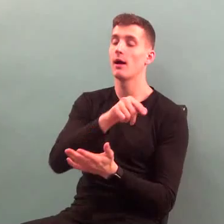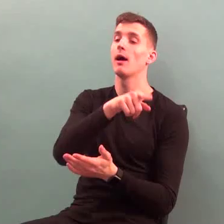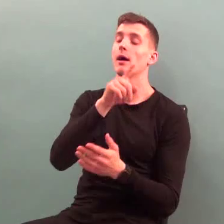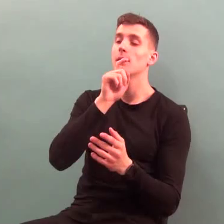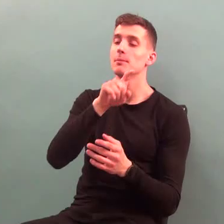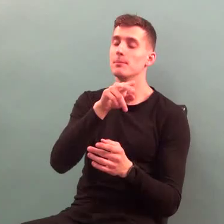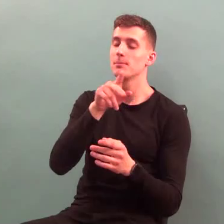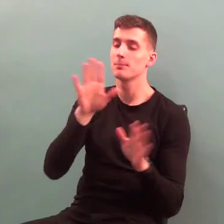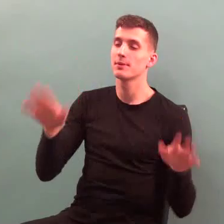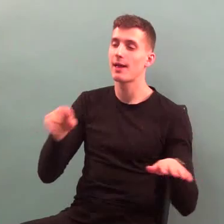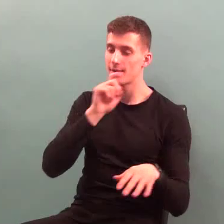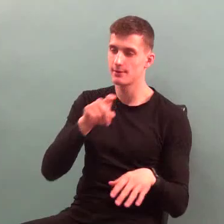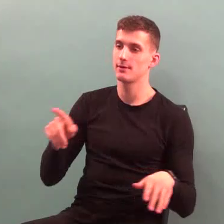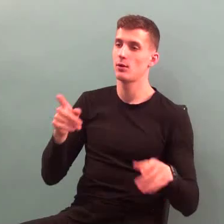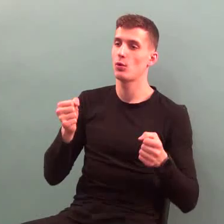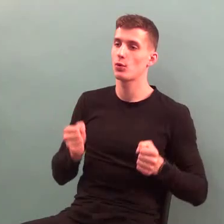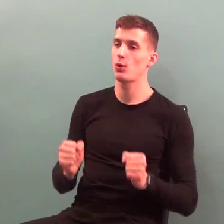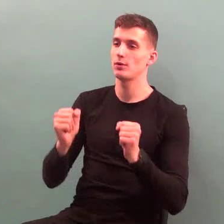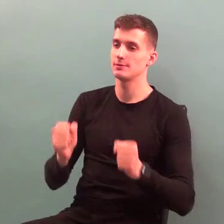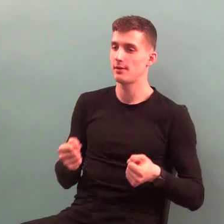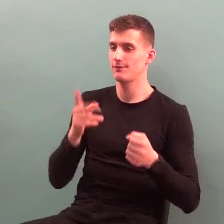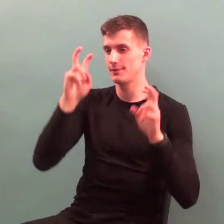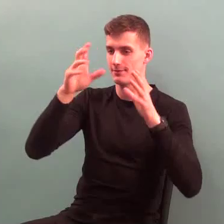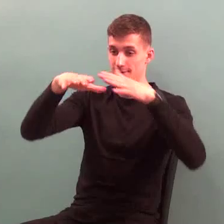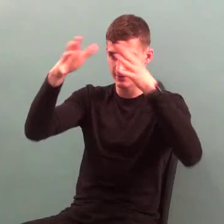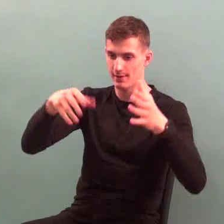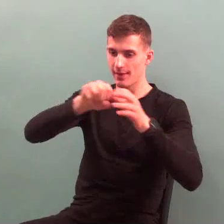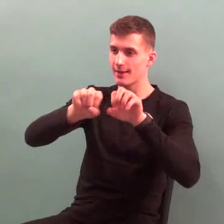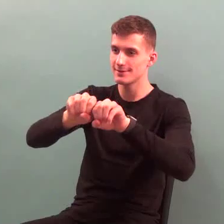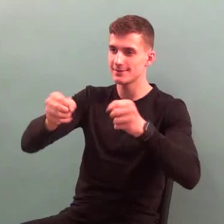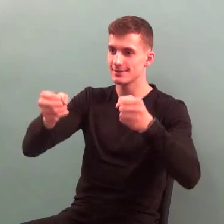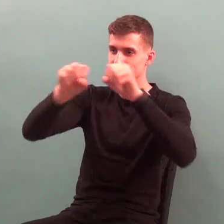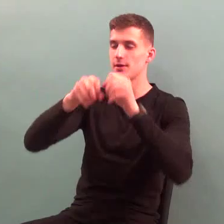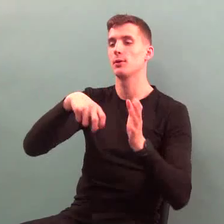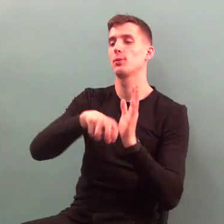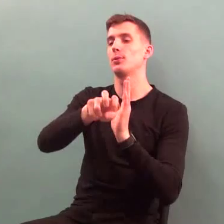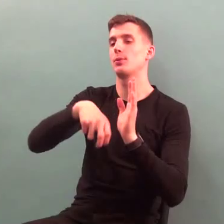Ptak, papuga huśta się na huśtawce zamocowanej w klatce.